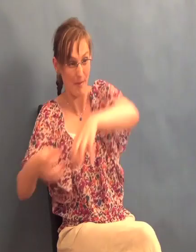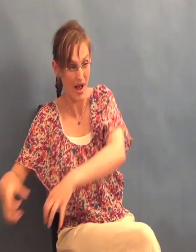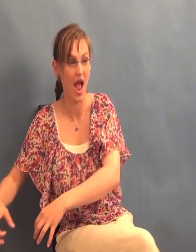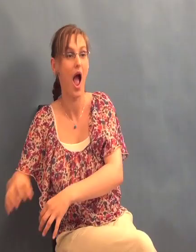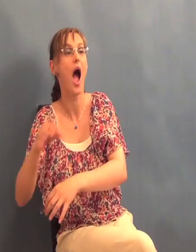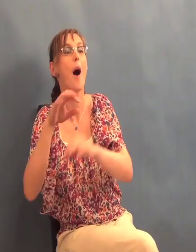A gdzie jest ta kula?